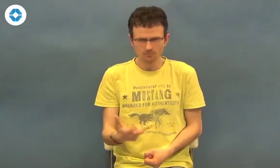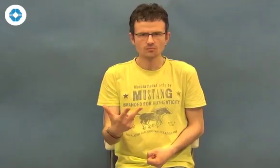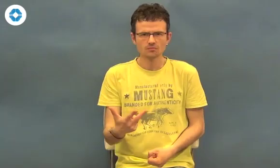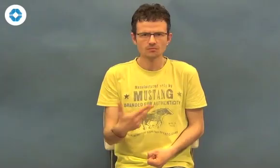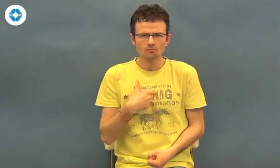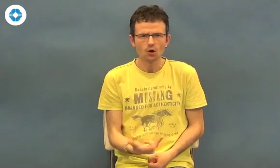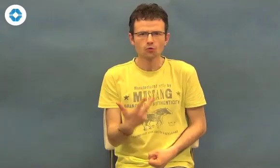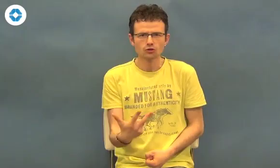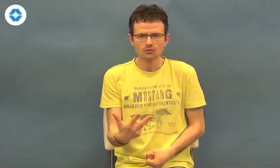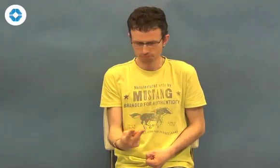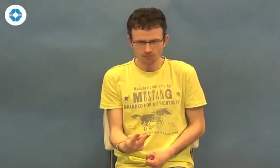Były trzy kosze, a teraz są dwa.